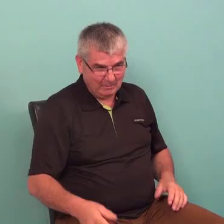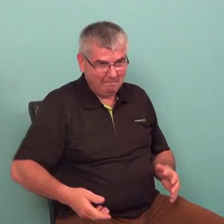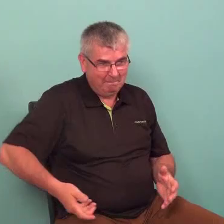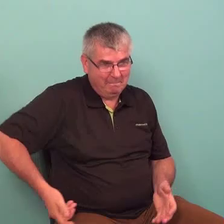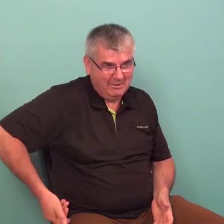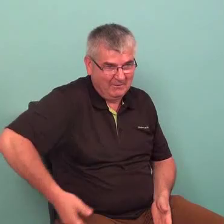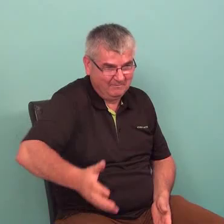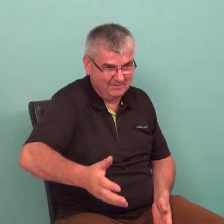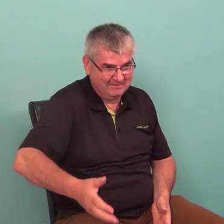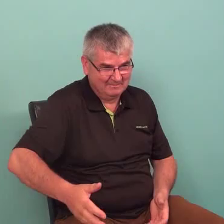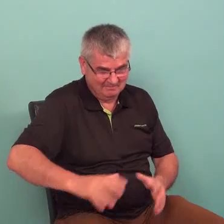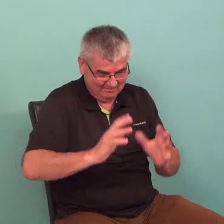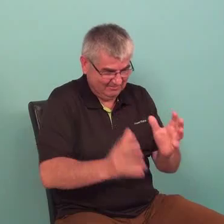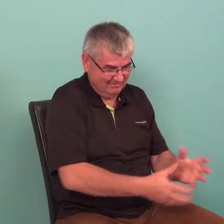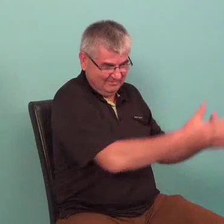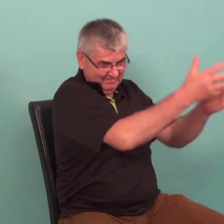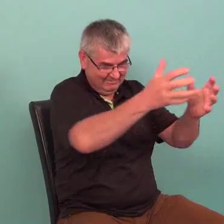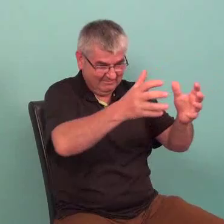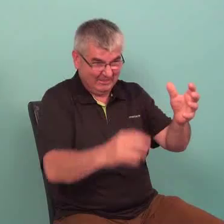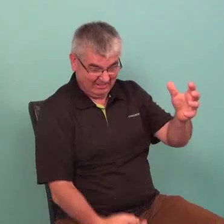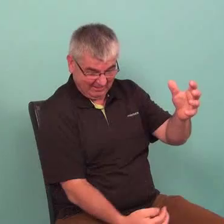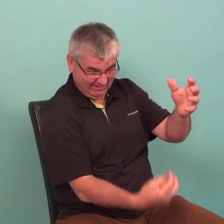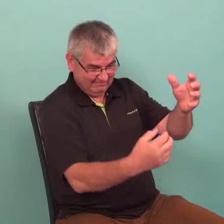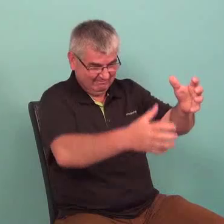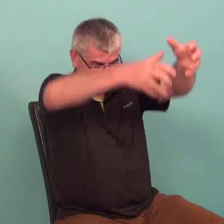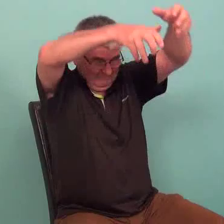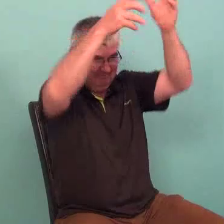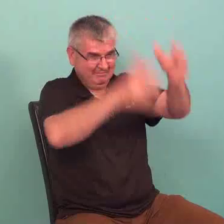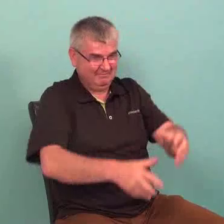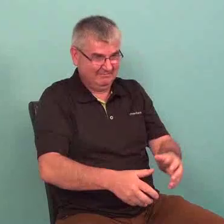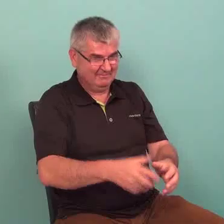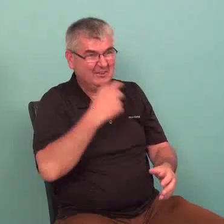Bierze dużą kulę do bowlingu i wrzuca ją do rynny.